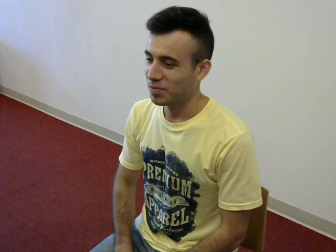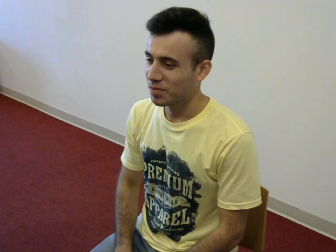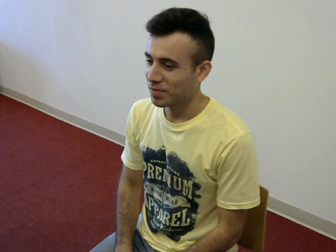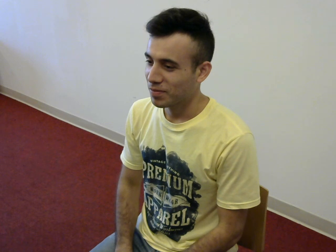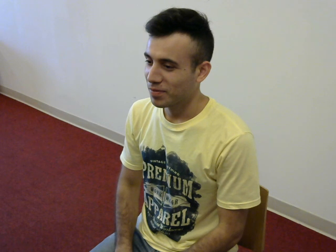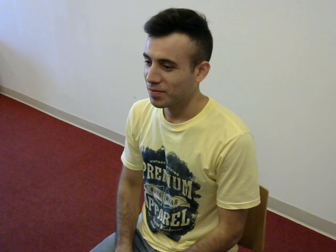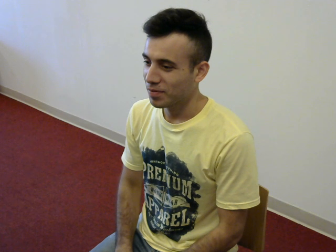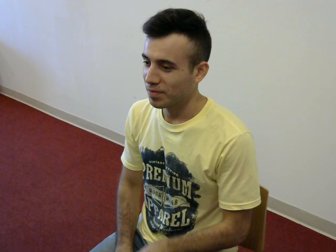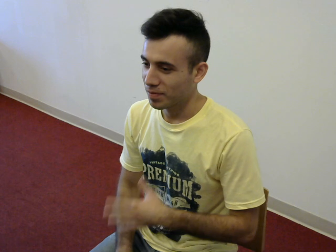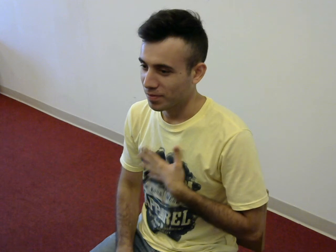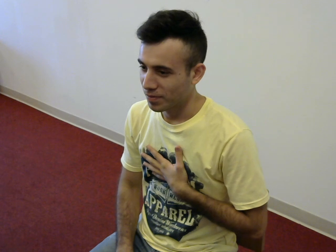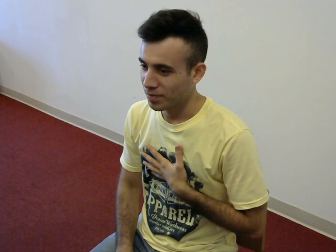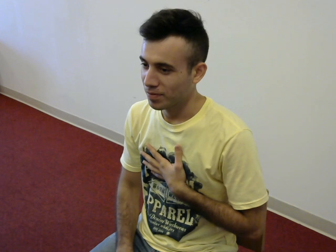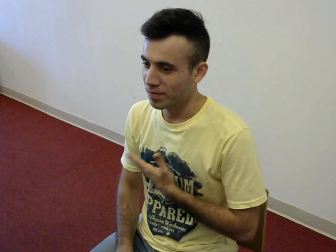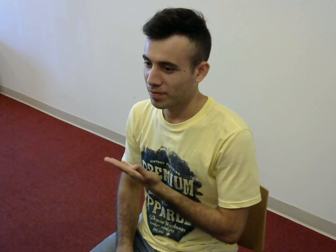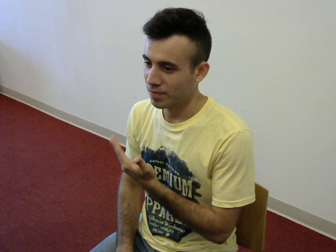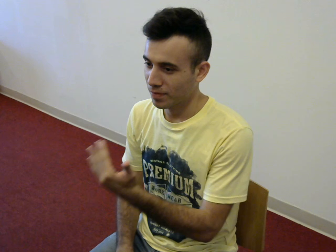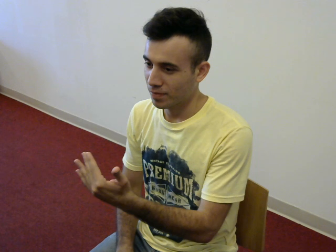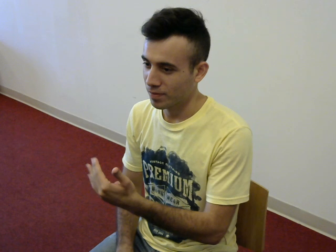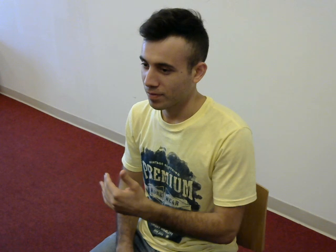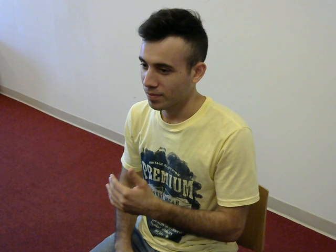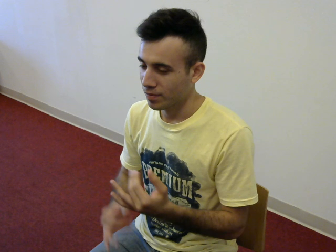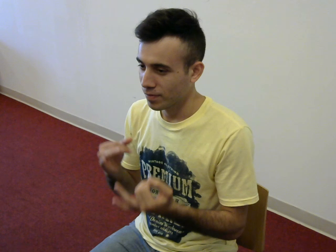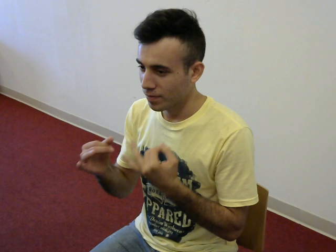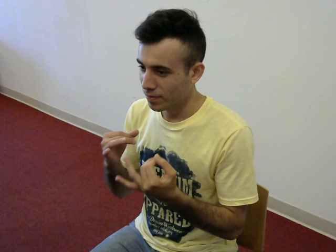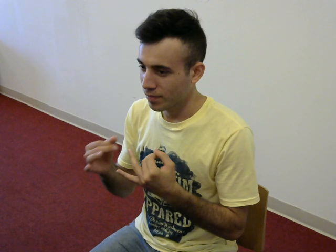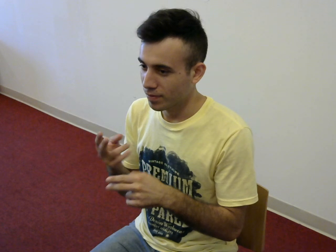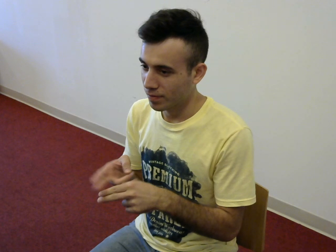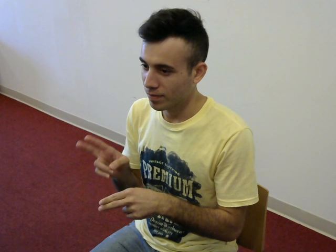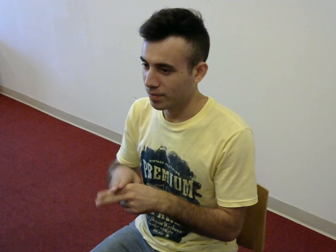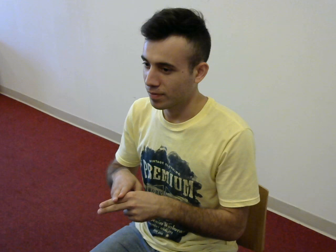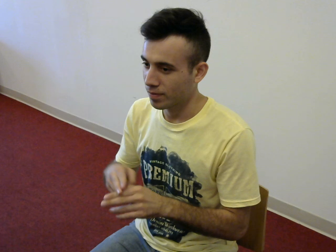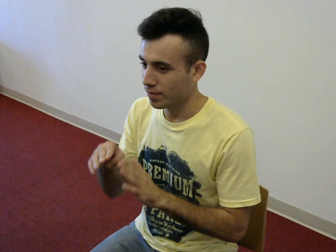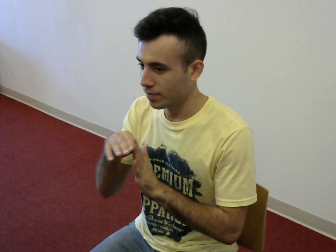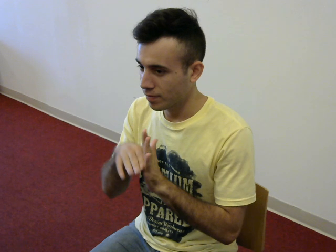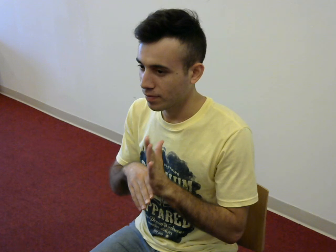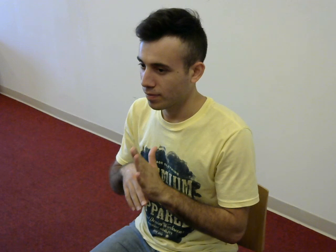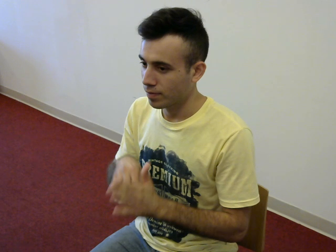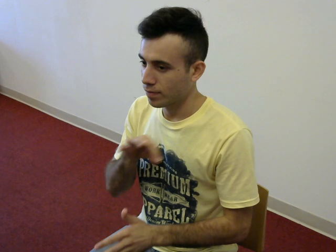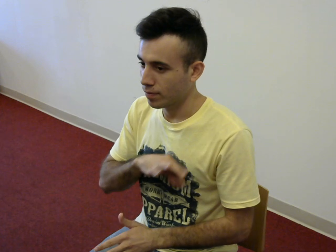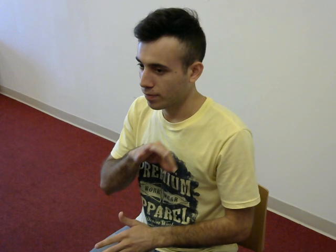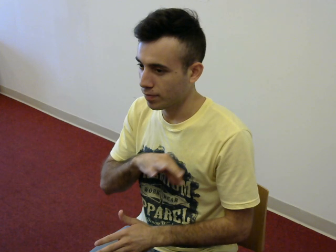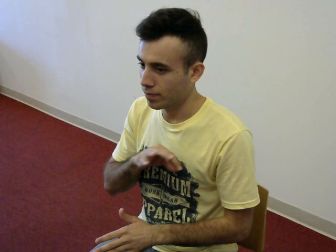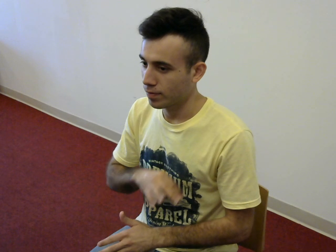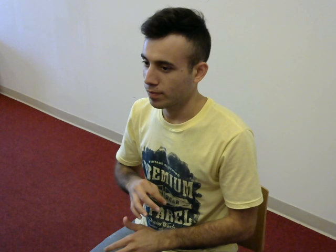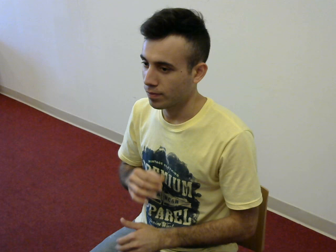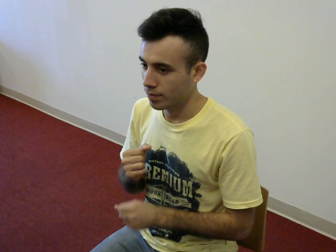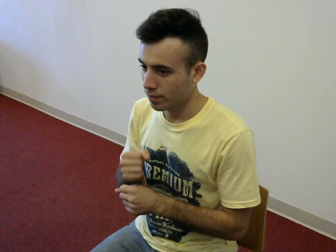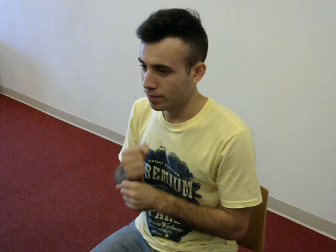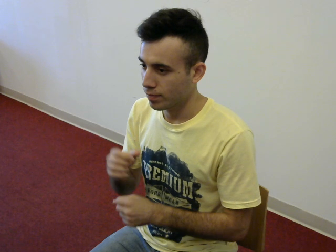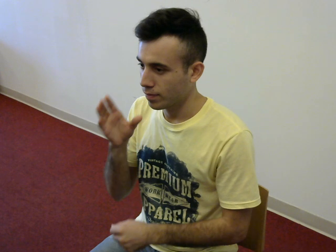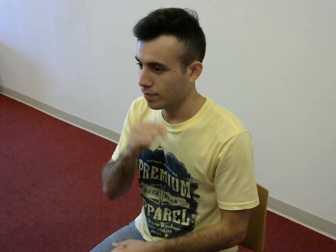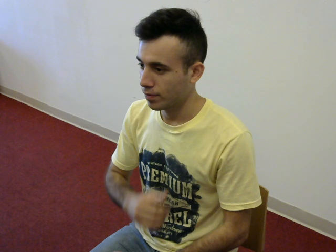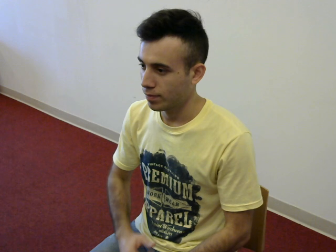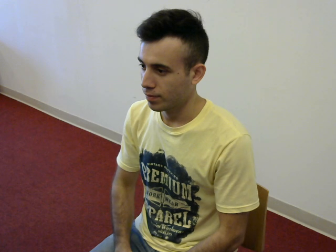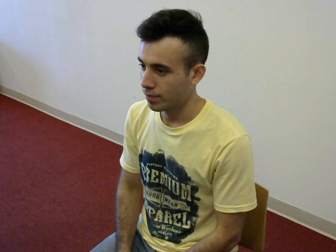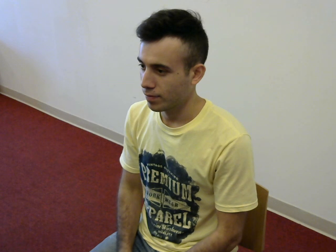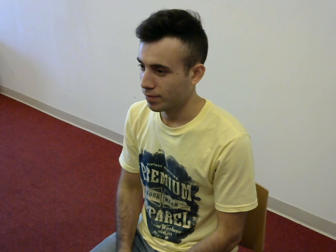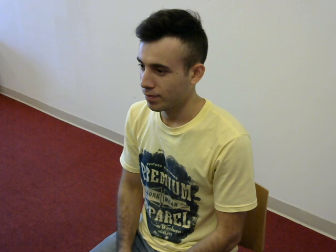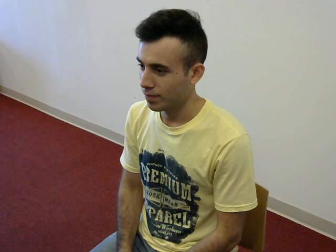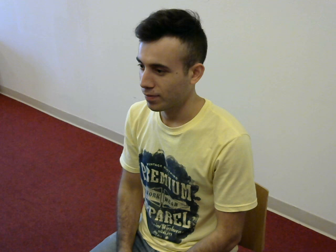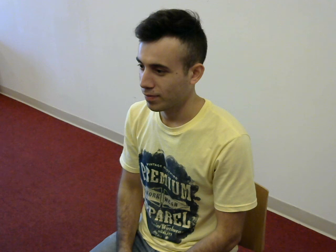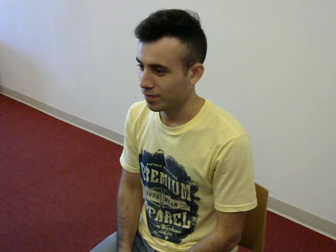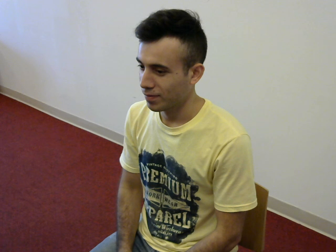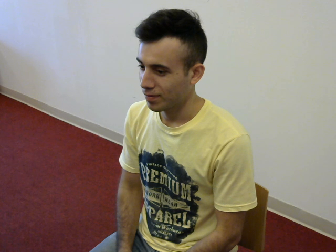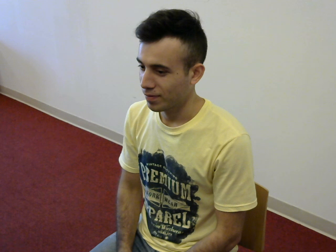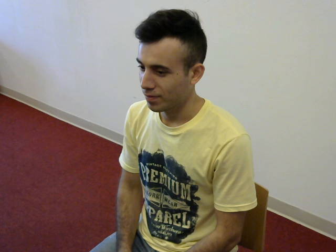Mən sizinlə danışmaq üçün proqramdan istifadə edə bilərəm